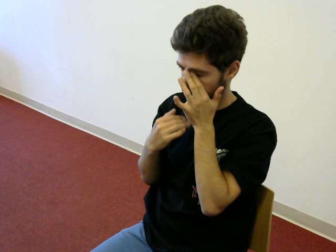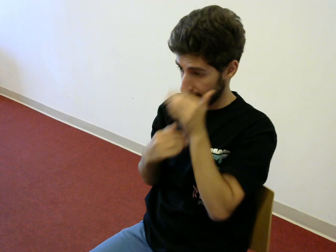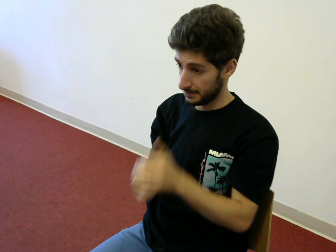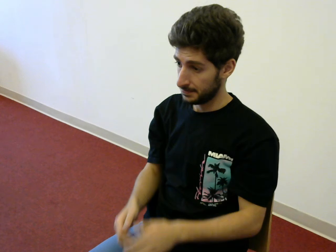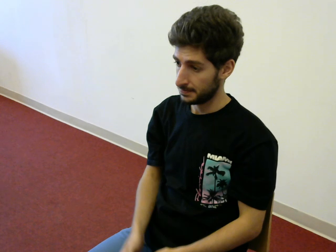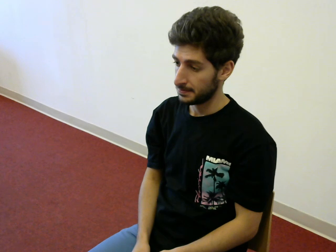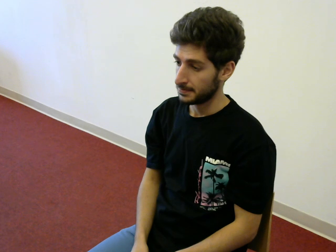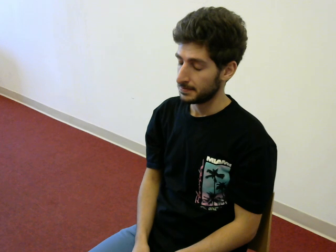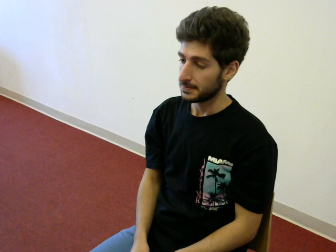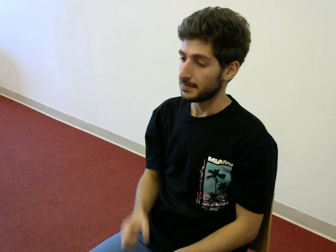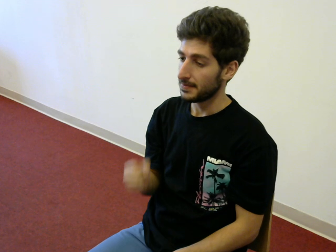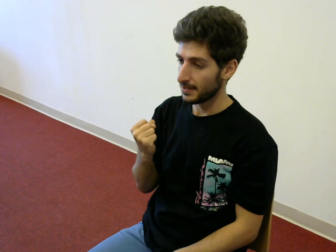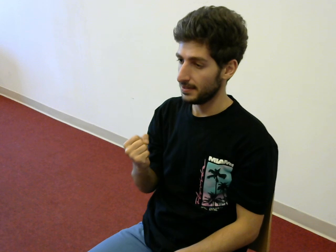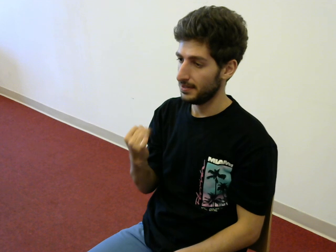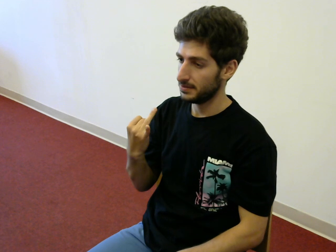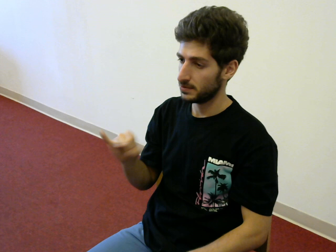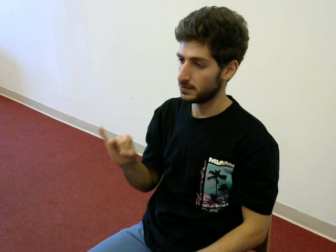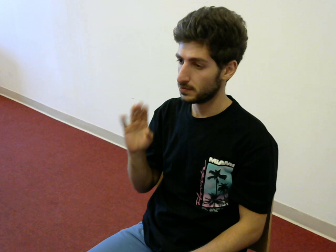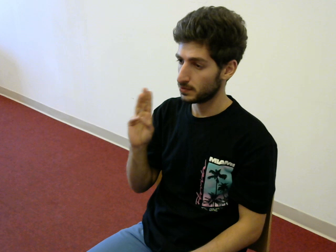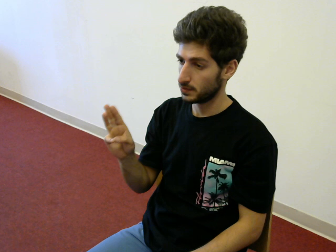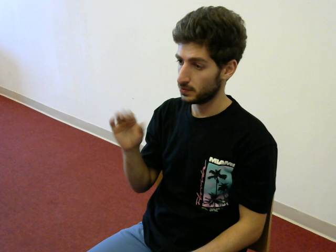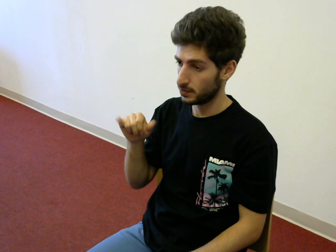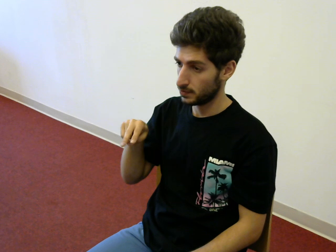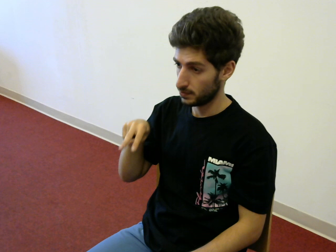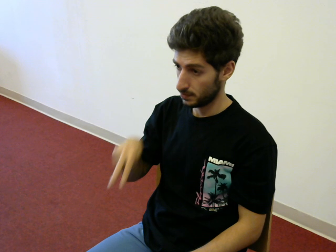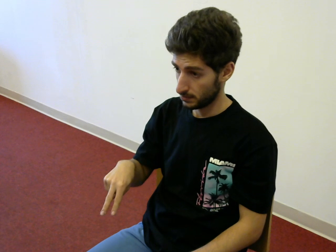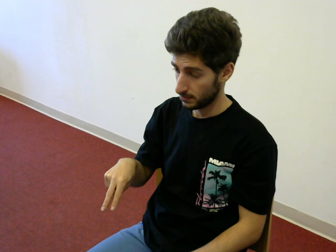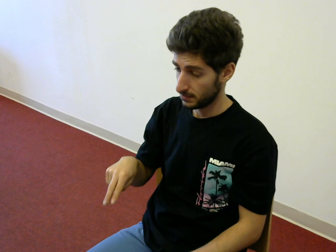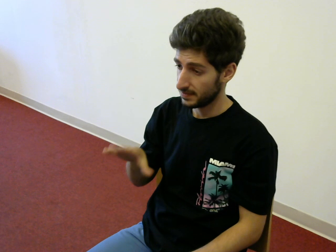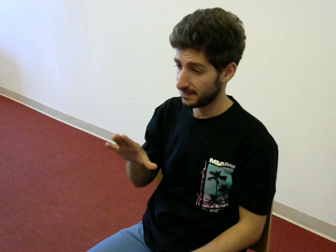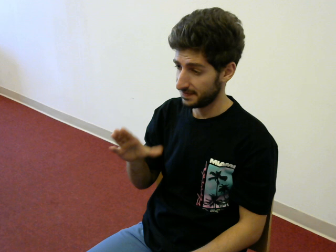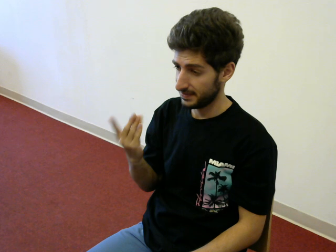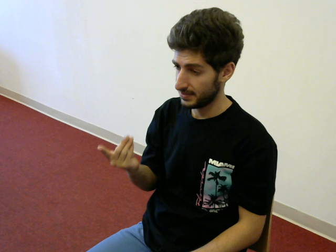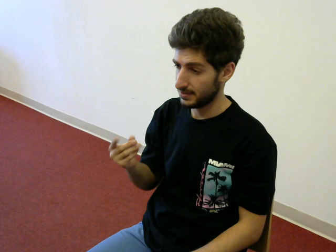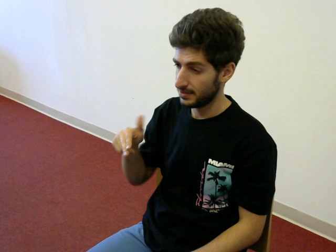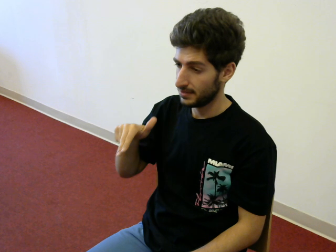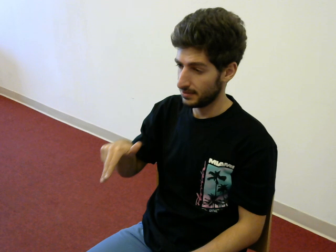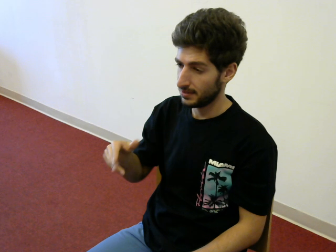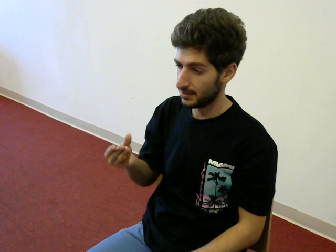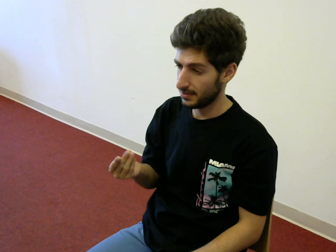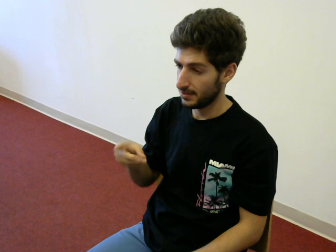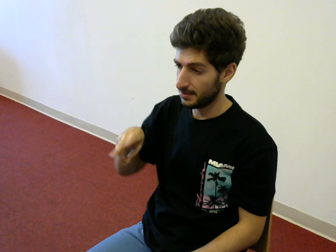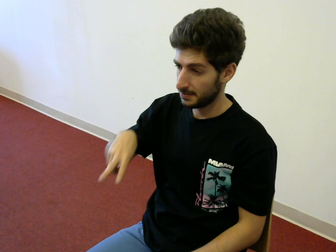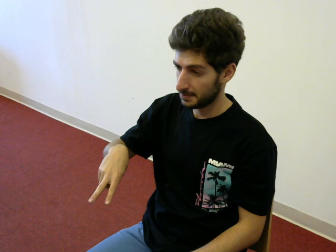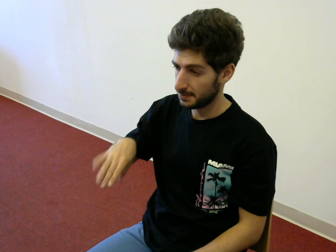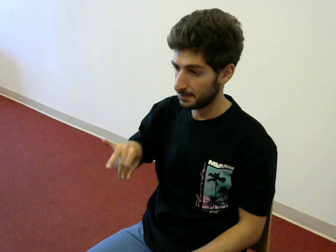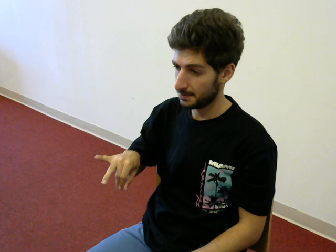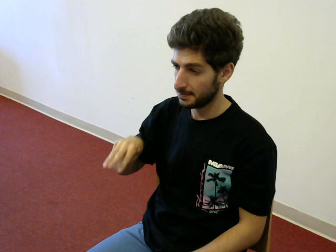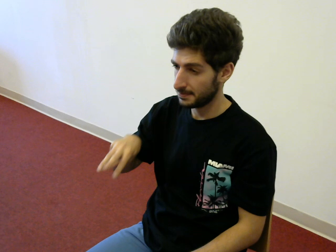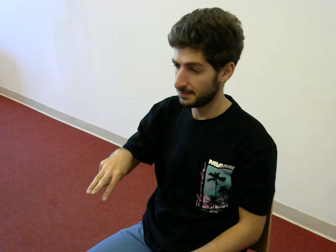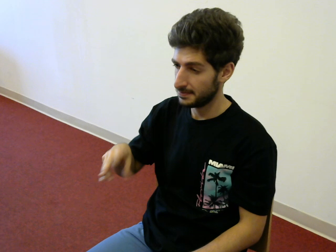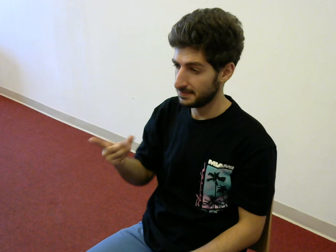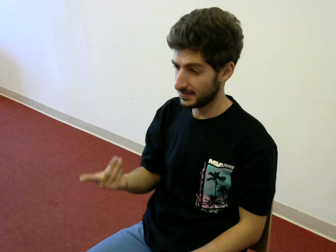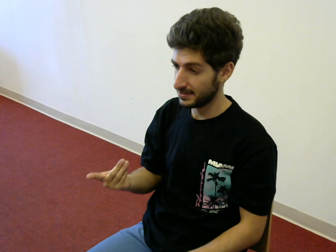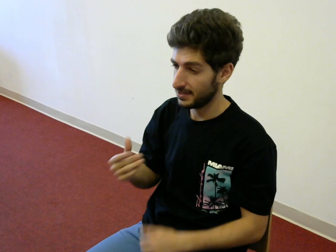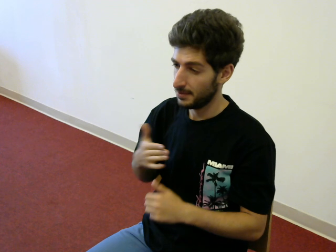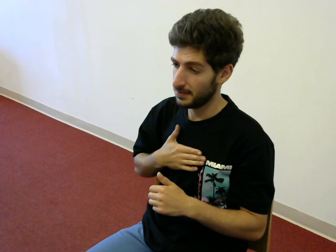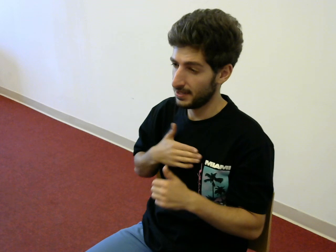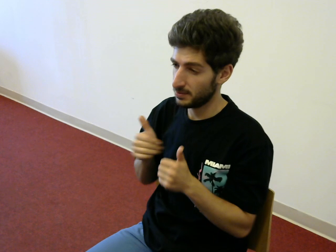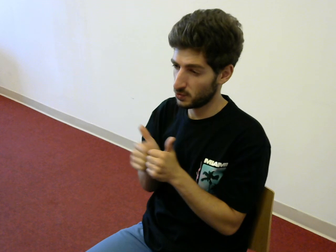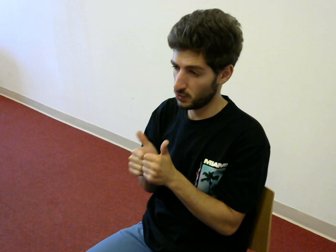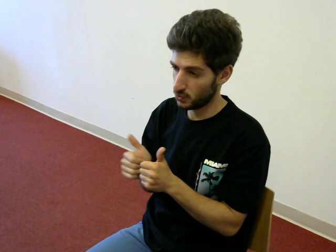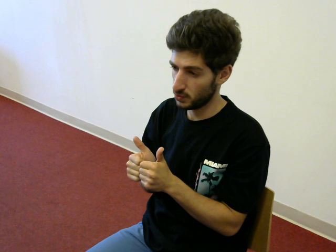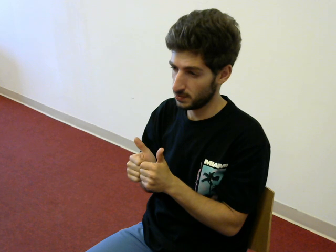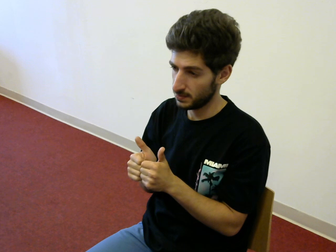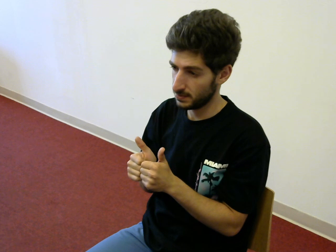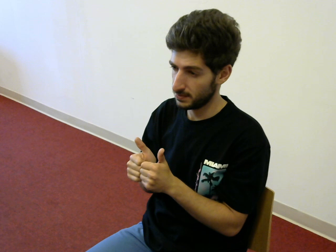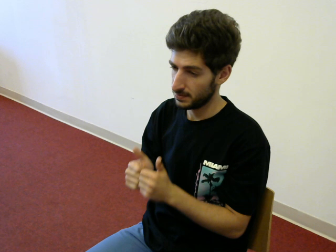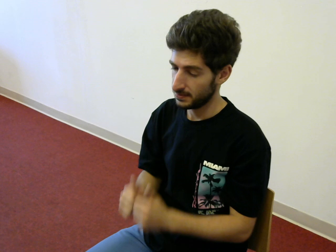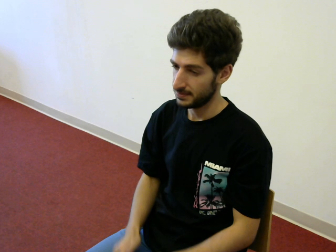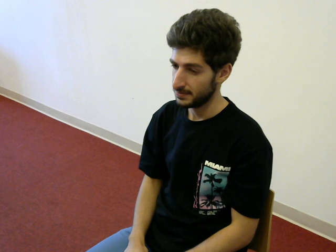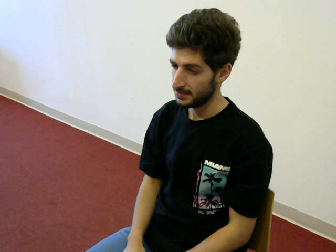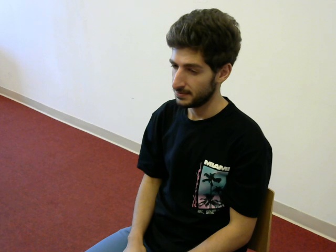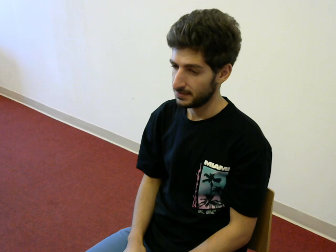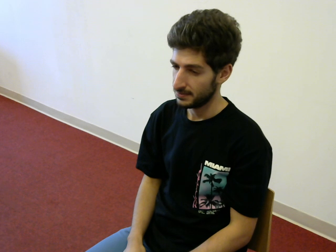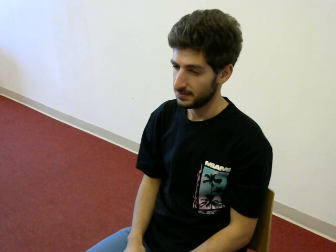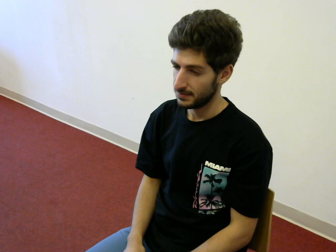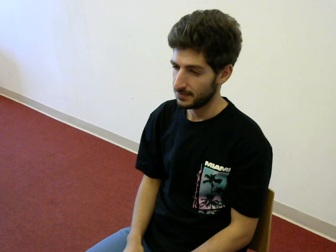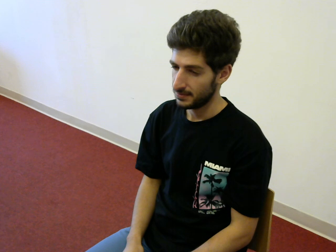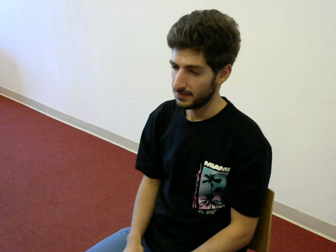Aygül və Həlimə mənim qonşularımdır